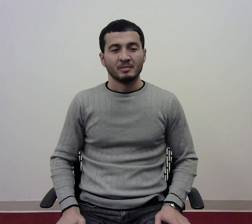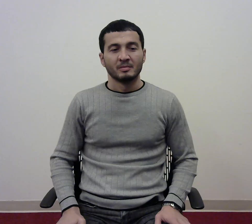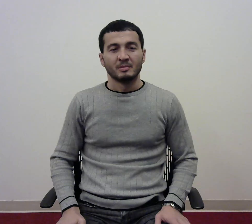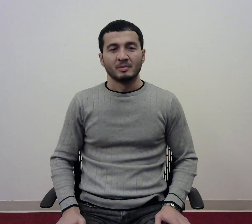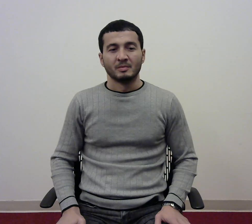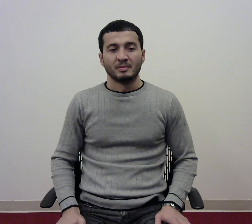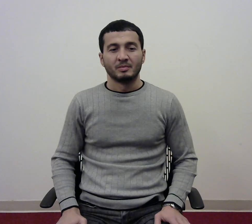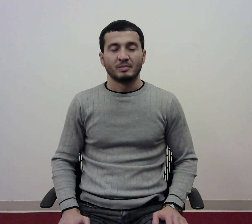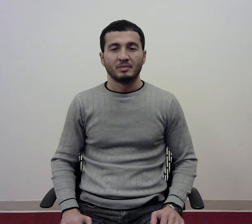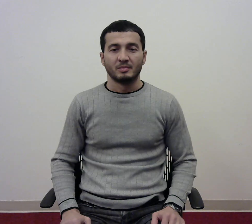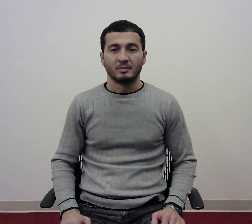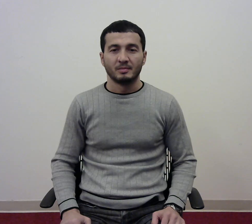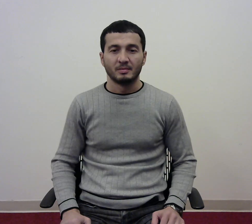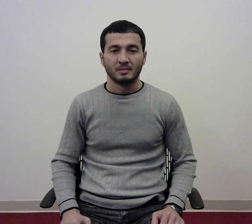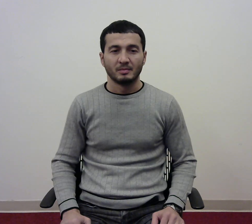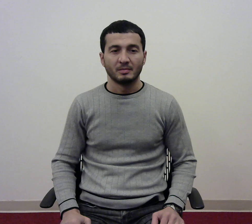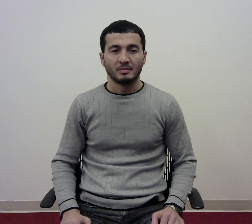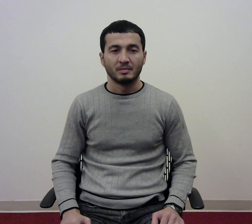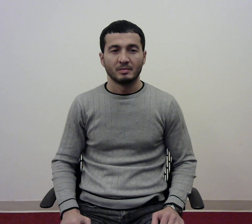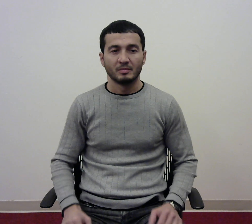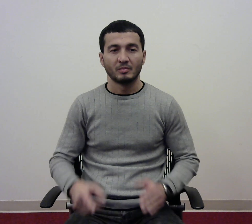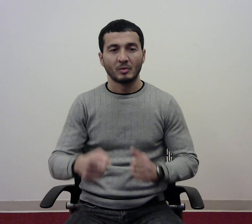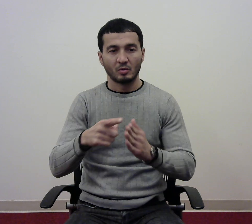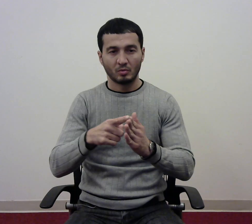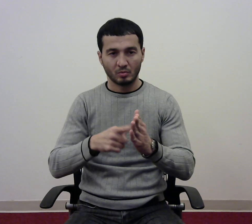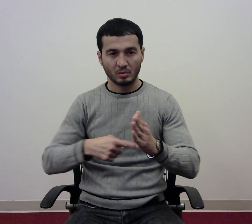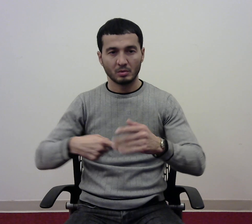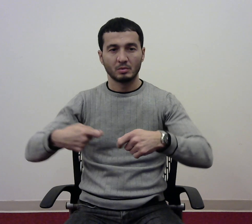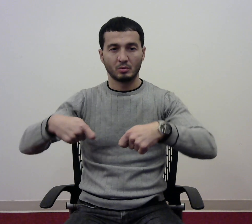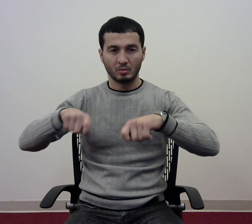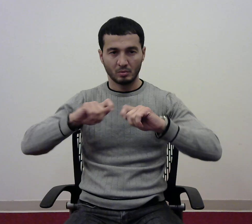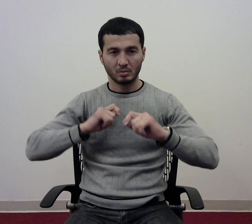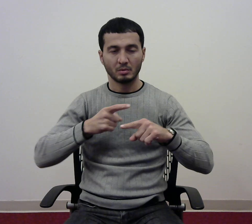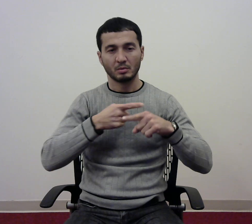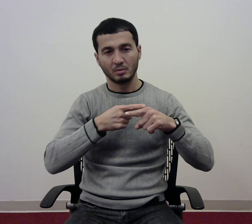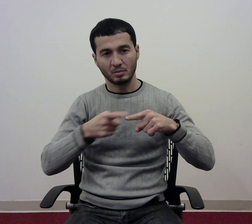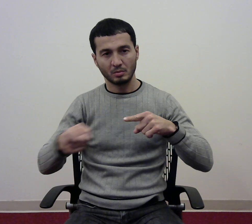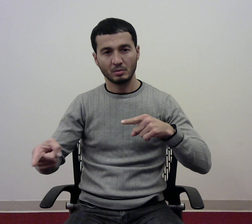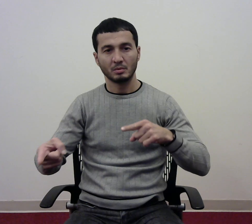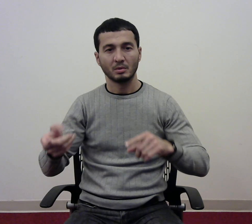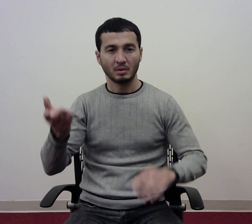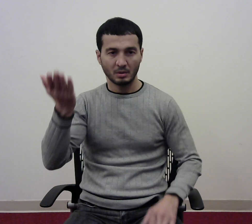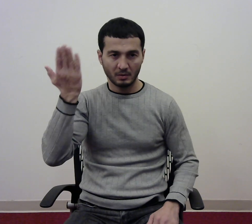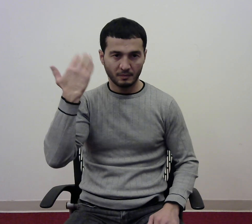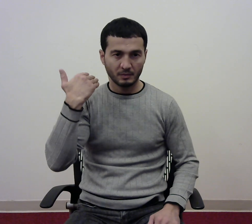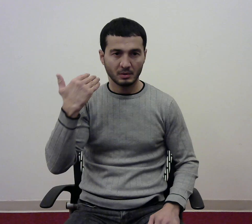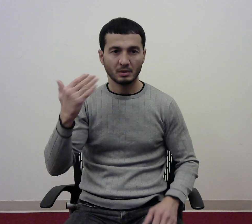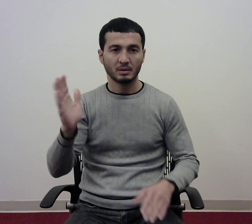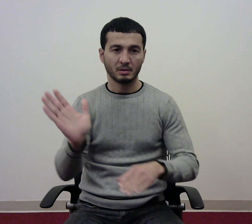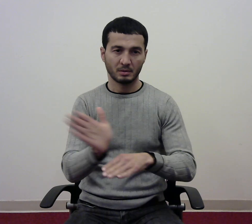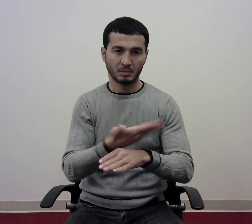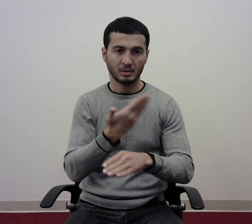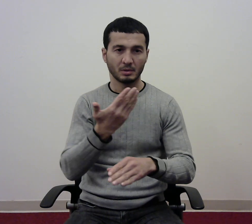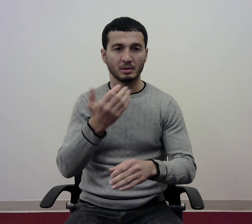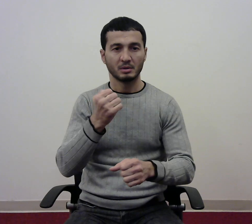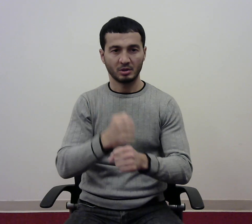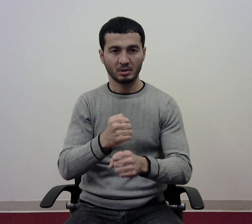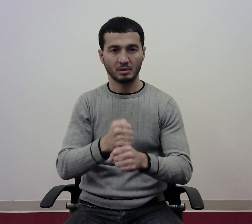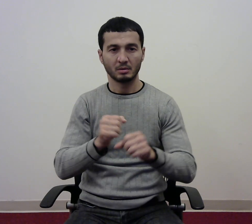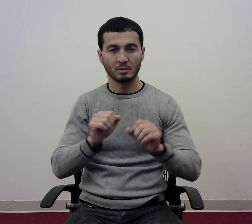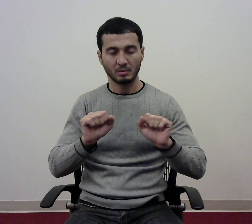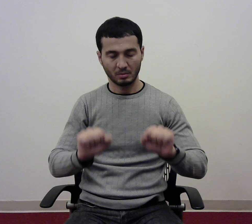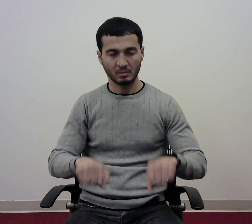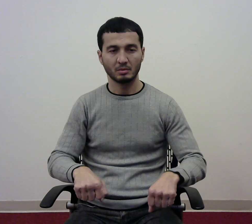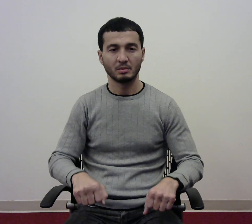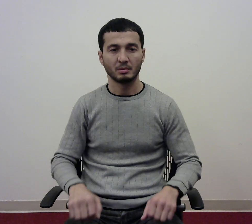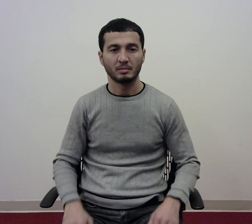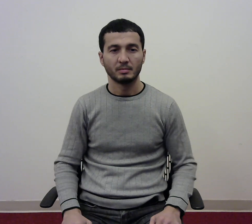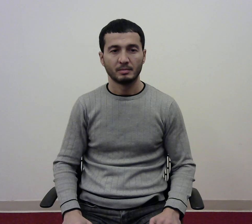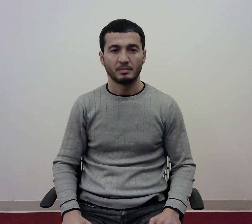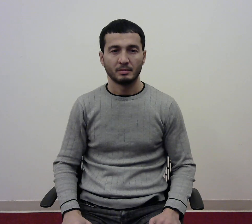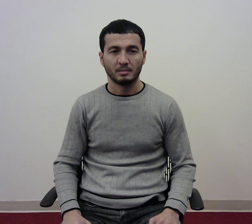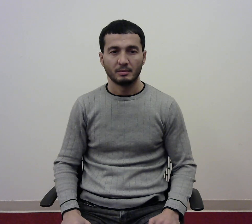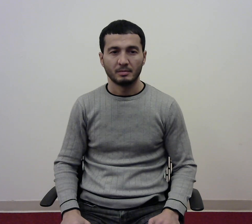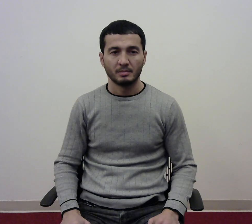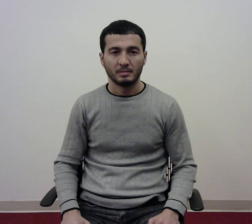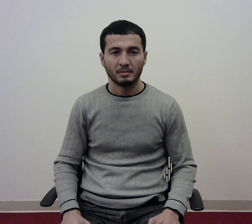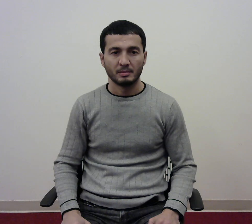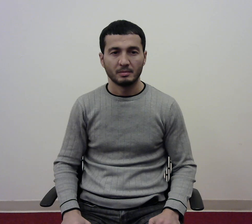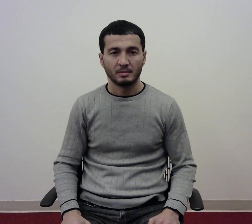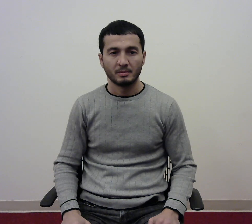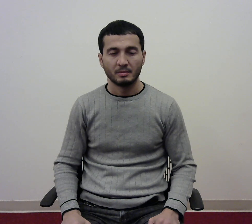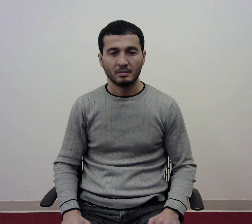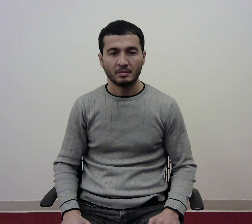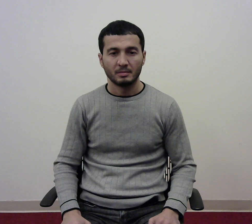Etibarnaməni müddətindən əvvəl ləğv etdirmək olarmı?